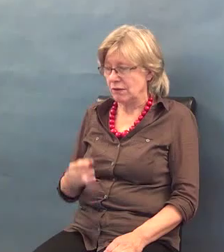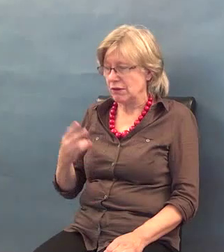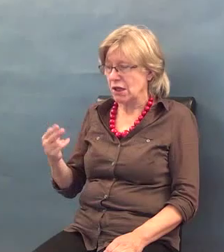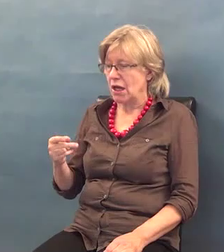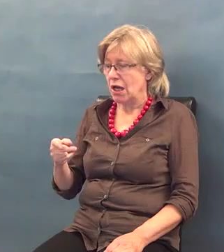Dwa dni.